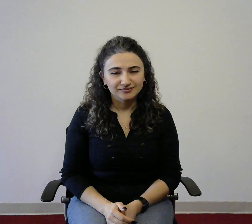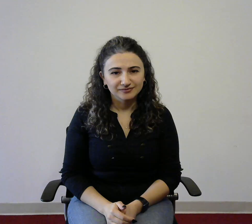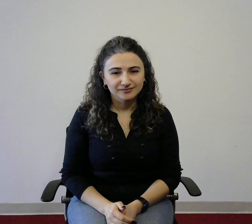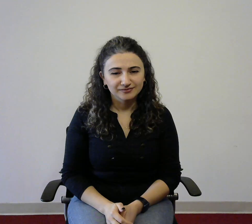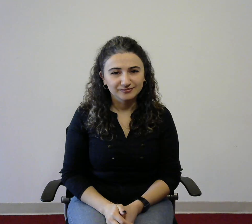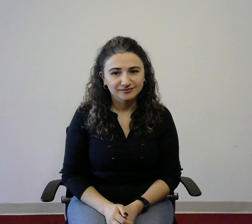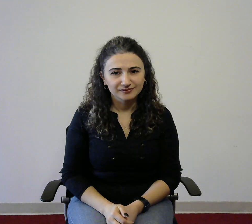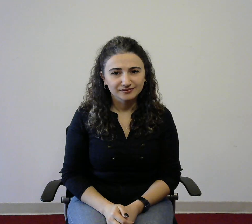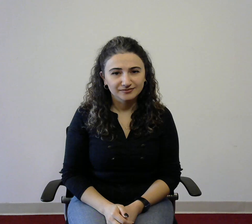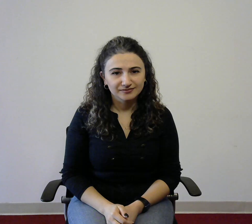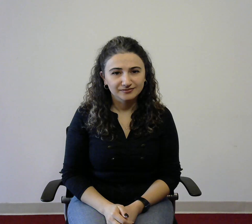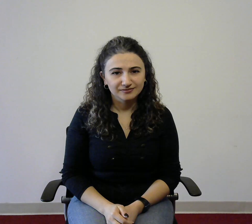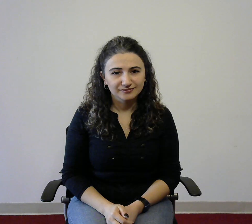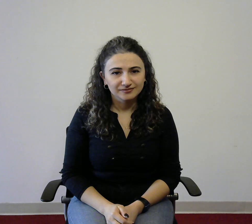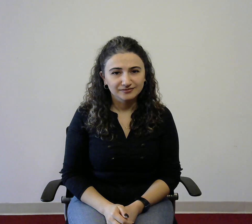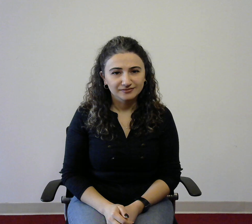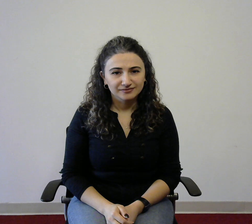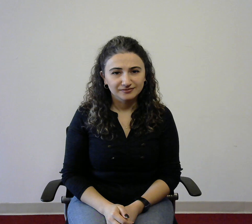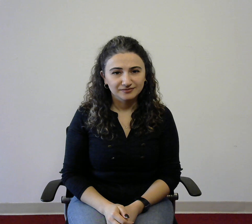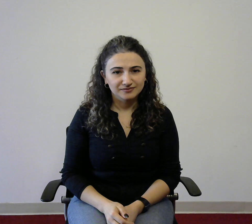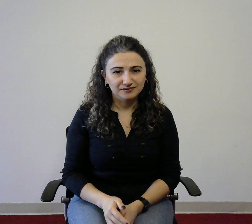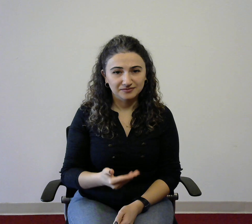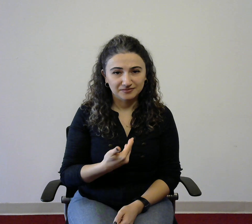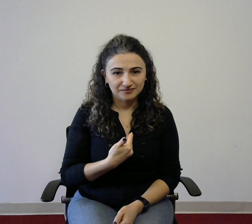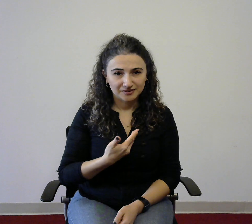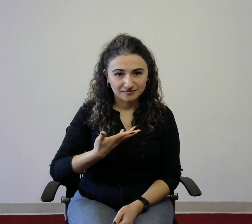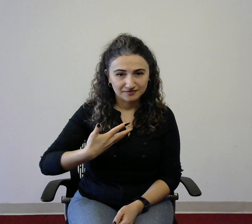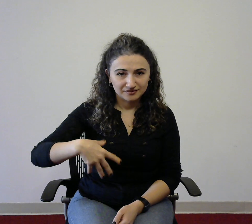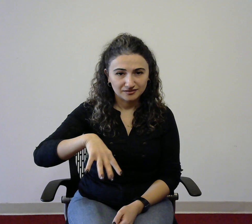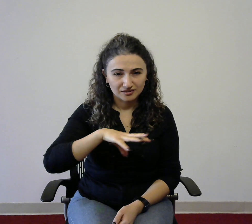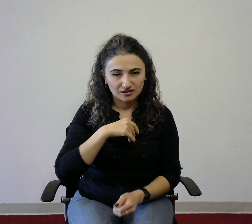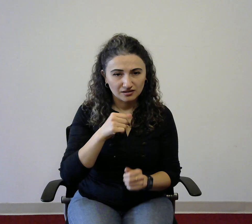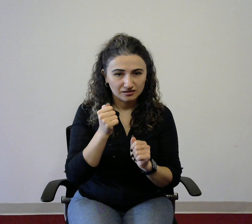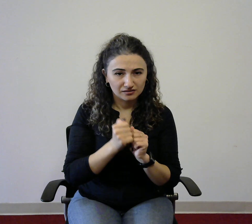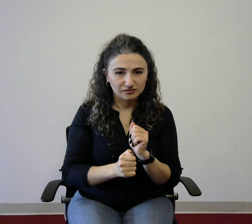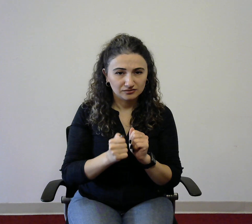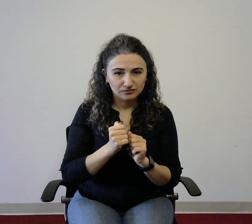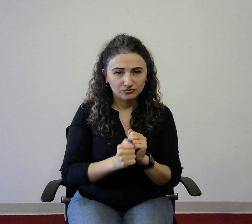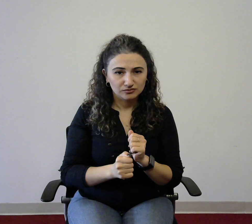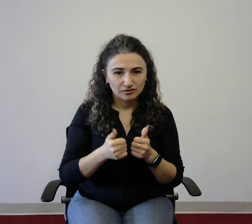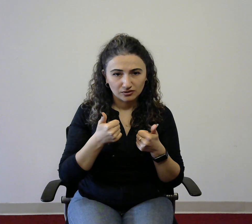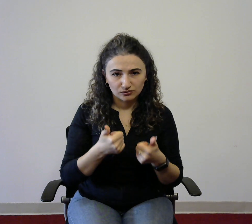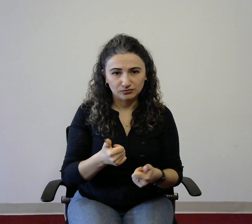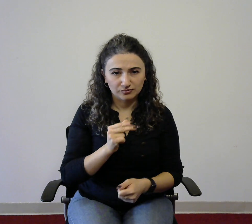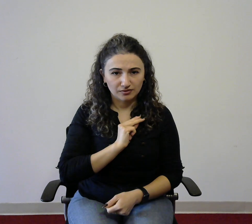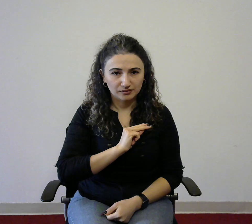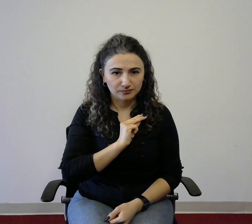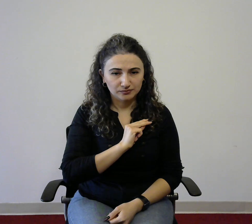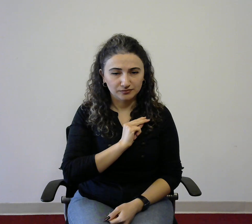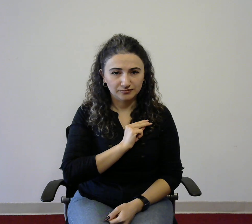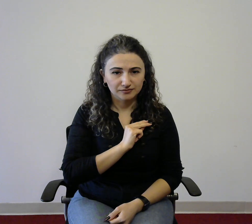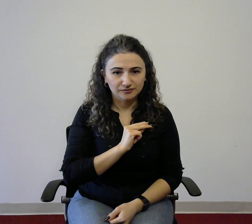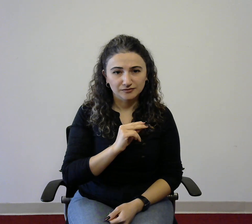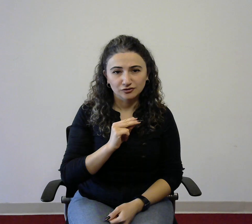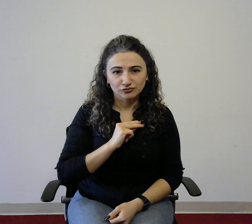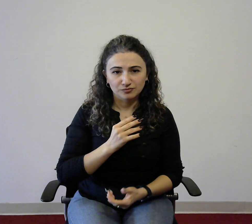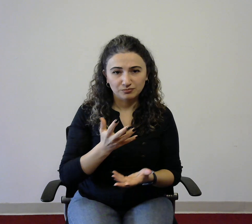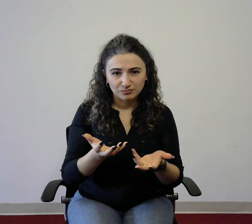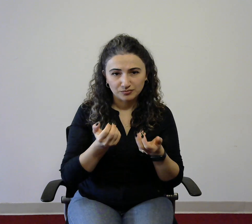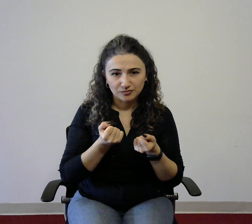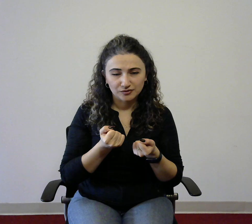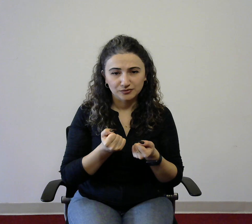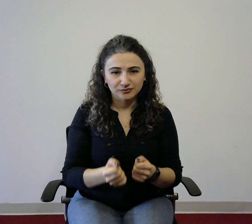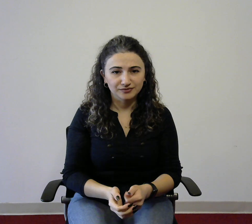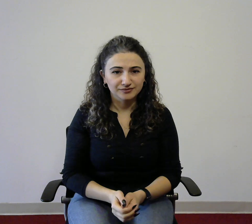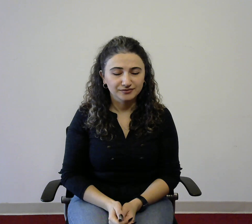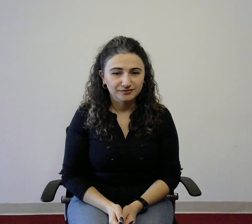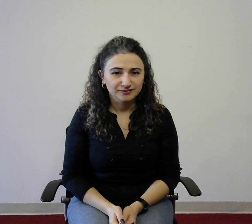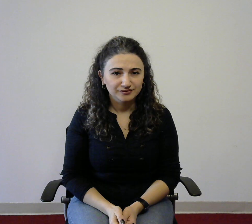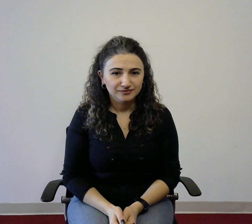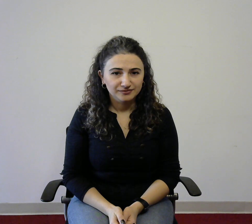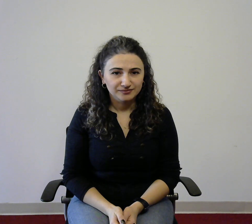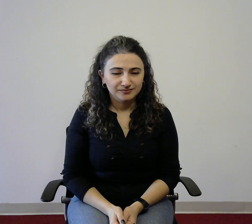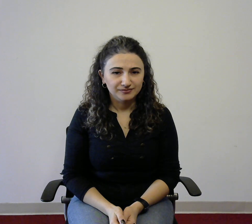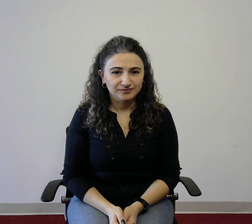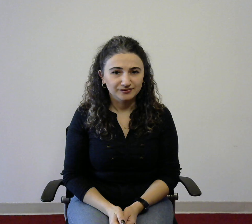Biz həmişə yaxşı işçiləri işə götürürük